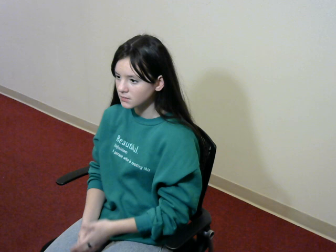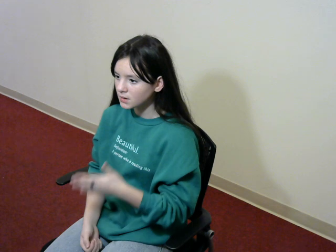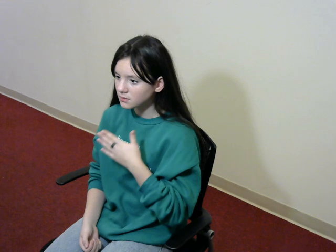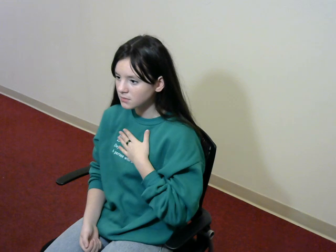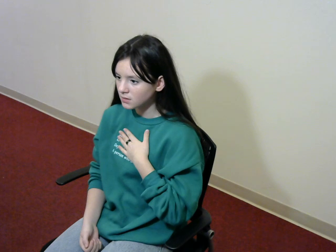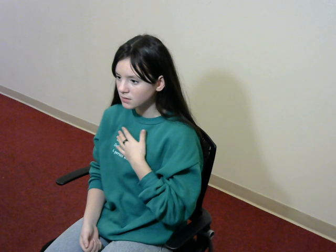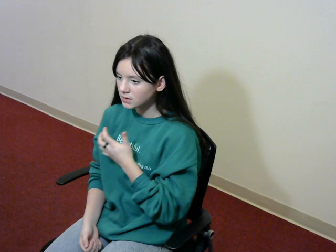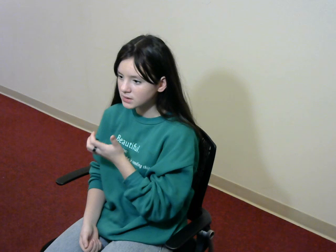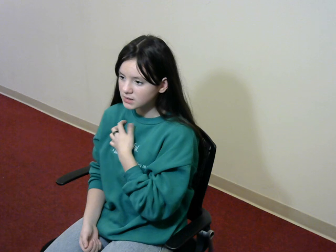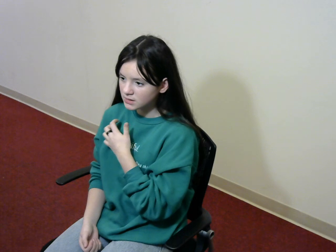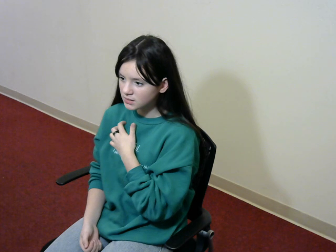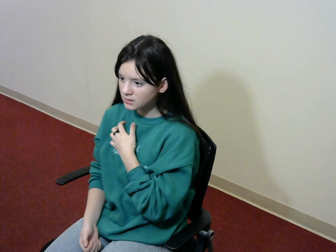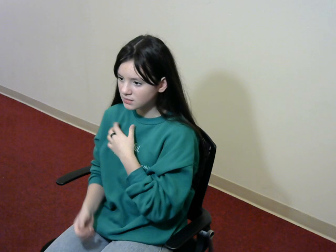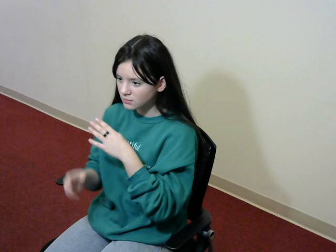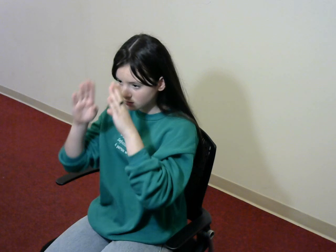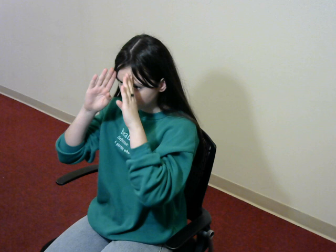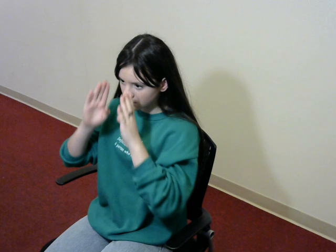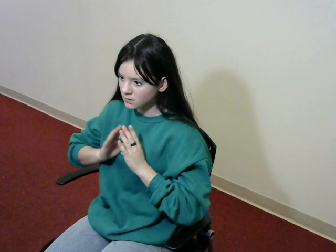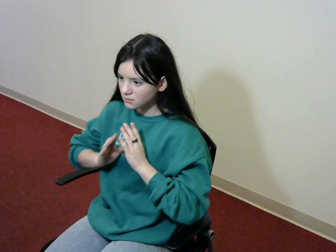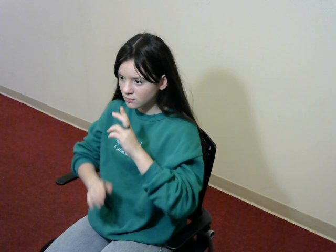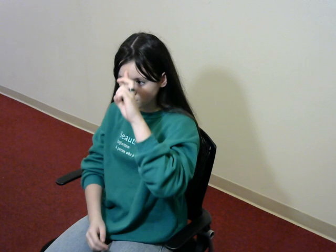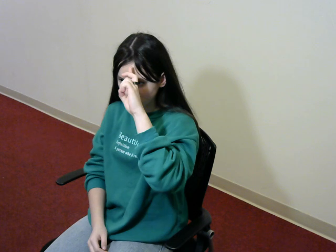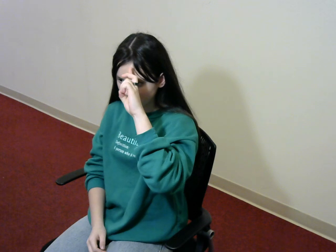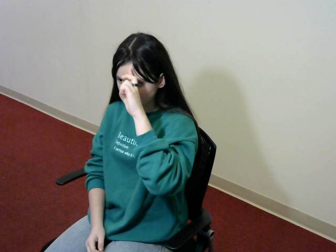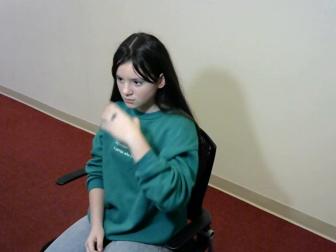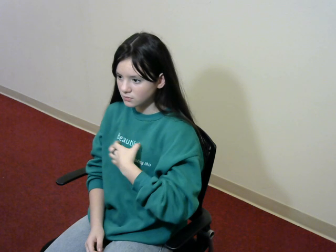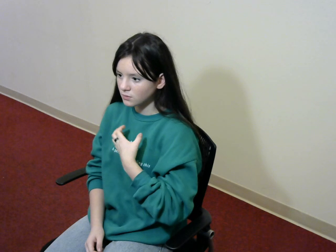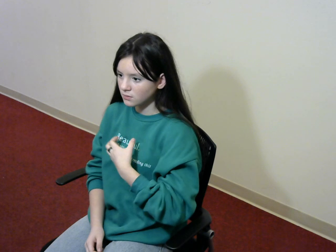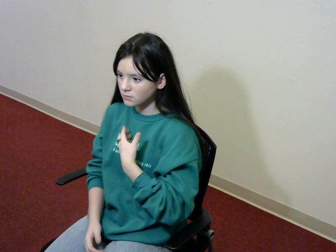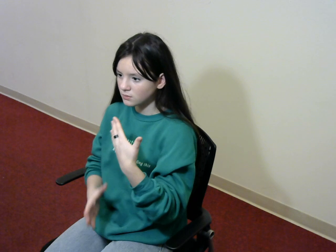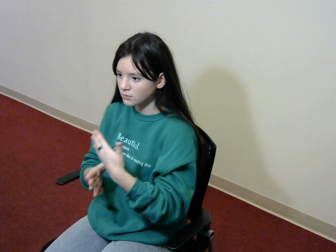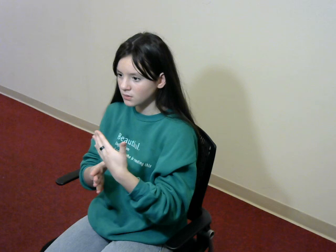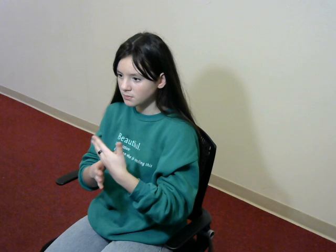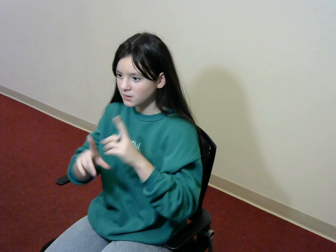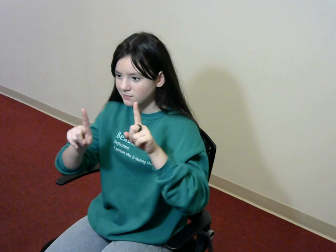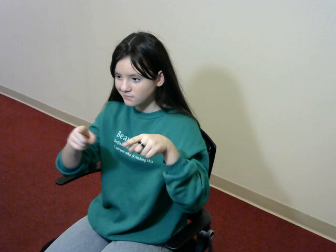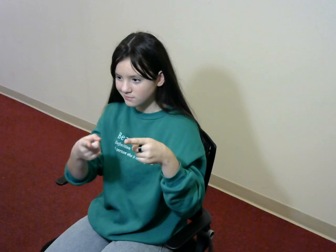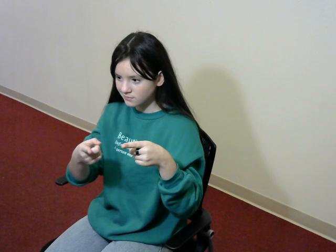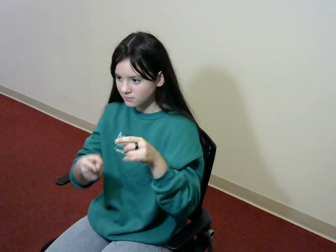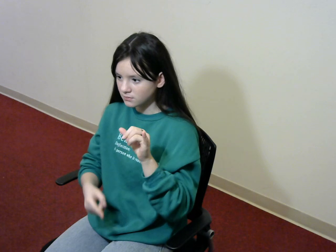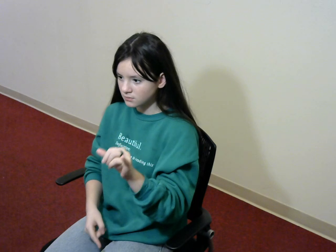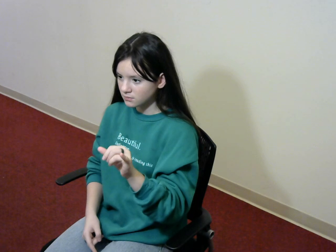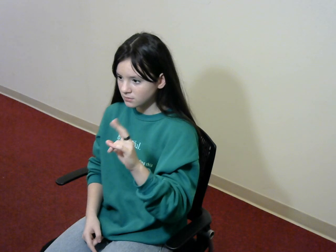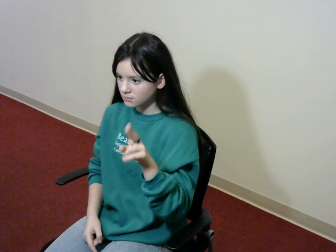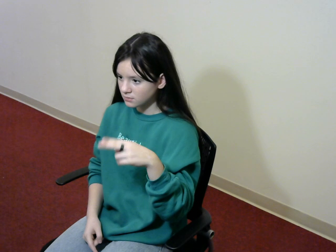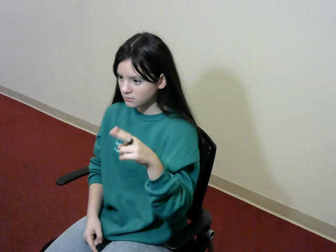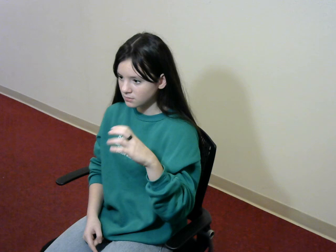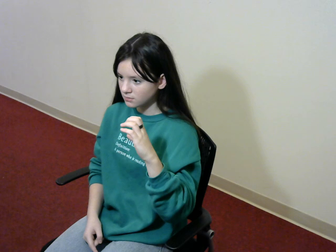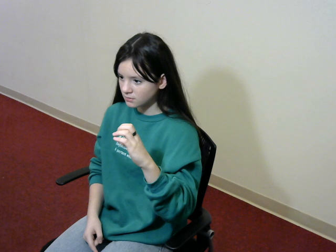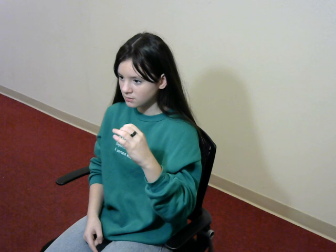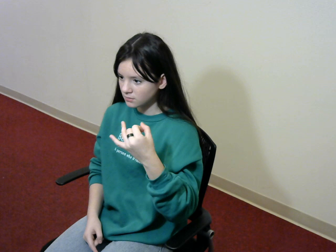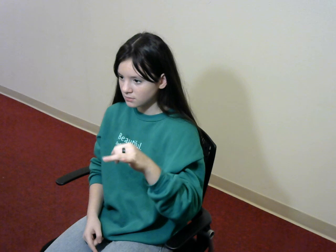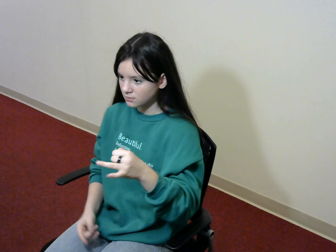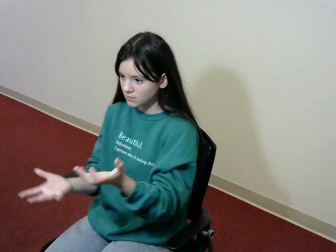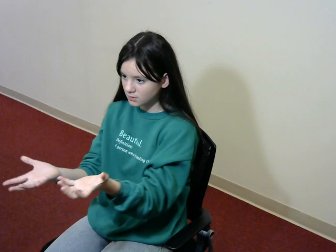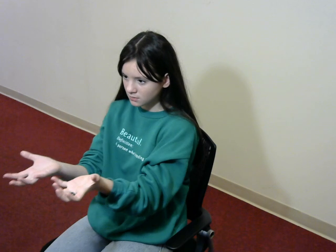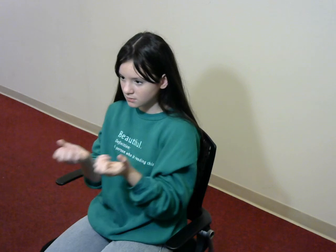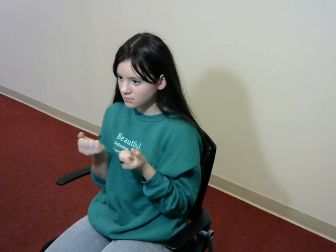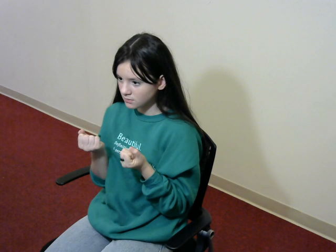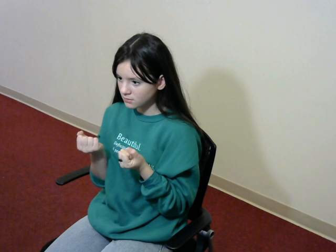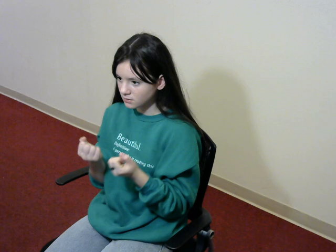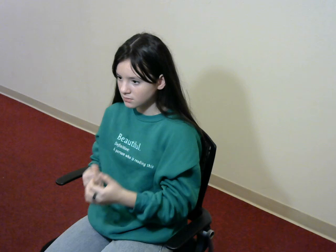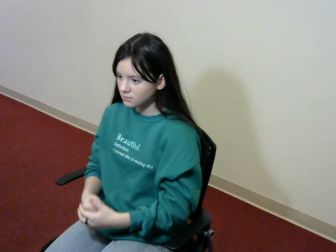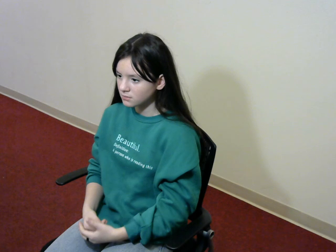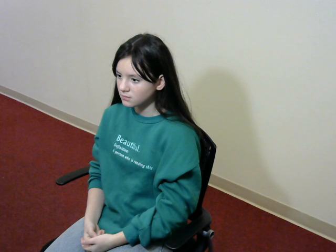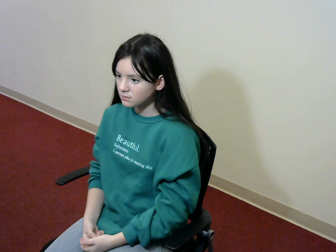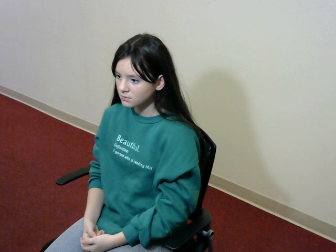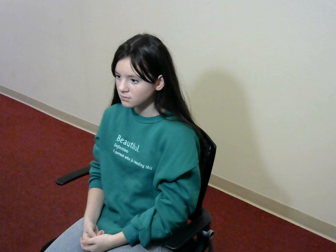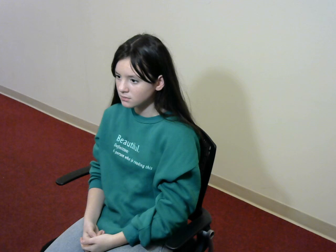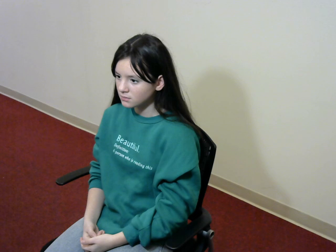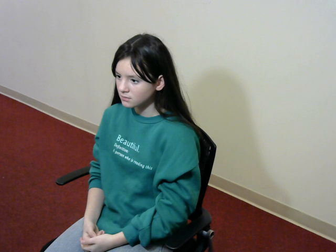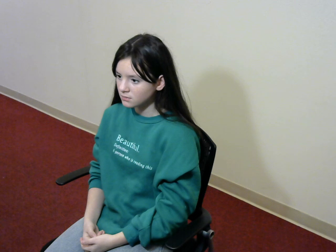Mən istəyirəm ki, ünvanlı dövlət sosial yardımı (ÜDSY) alım